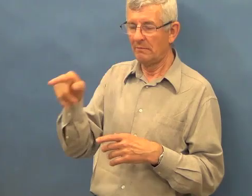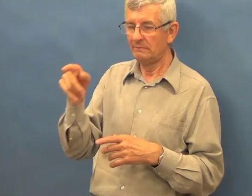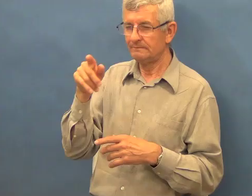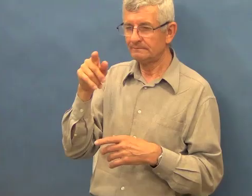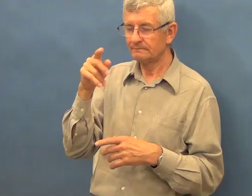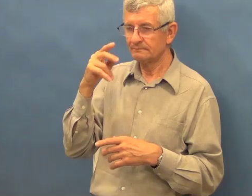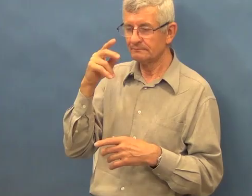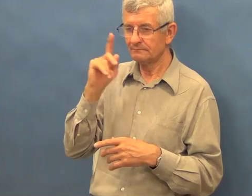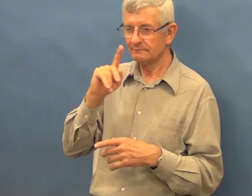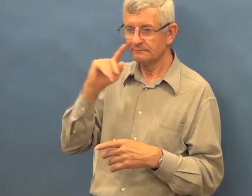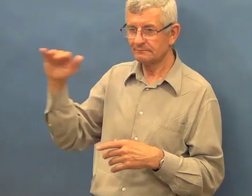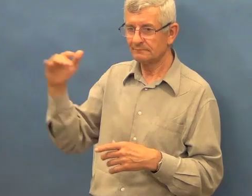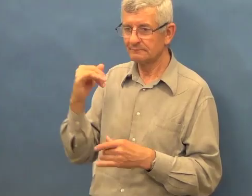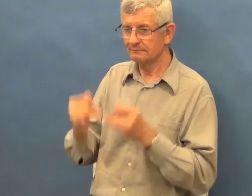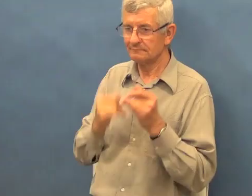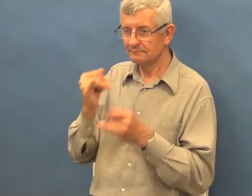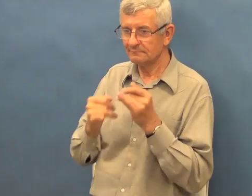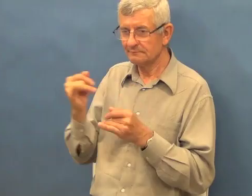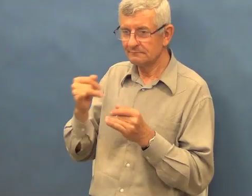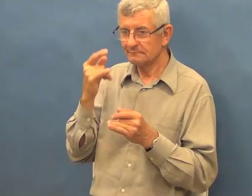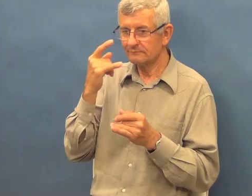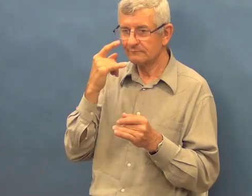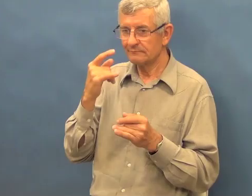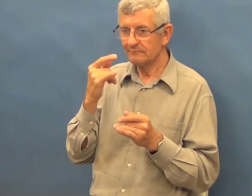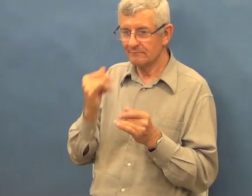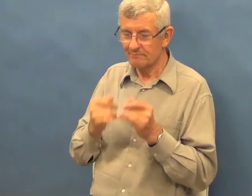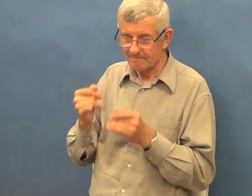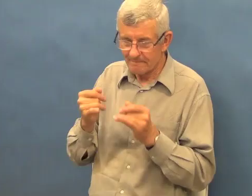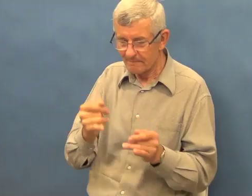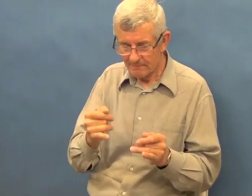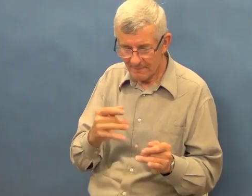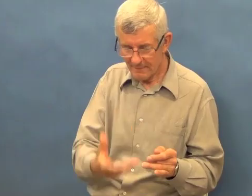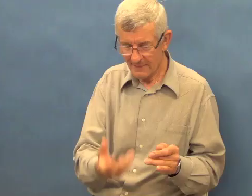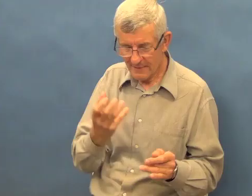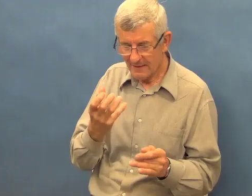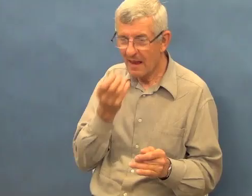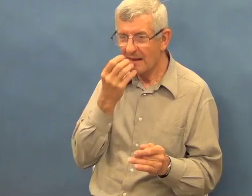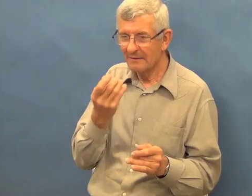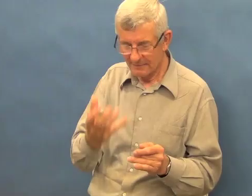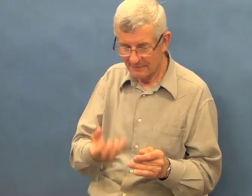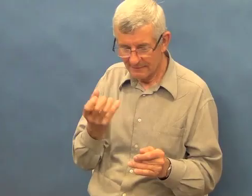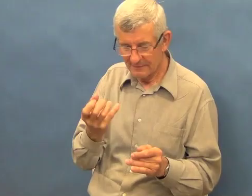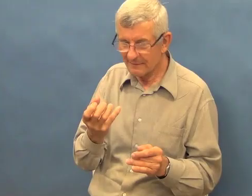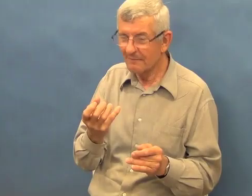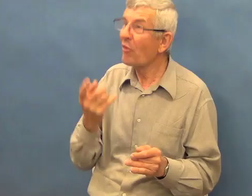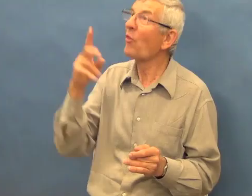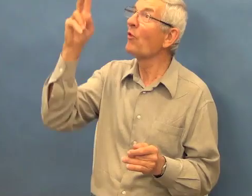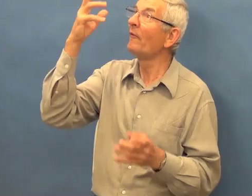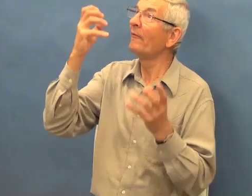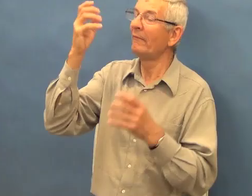Mały chłopiec jedzie na rowerze. Patrzy, podnosi gruszkę, zjada. Patrzy na górę, kto tam jest. Pan go nie zauważa.